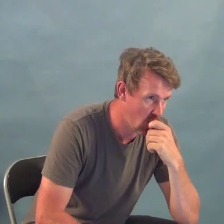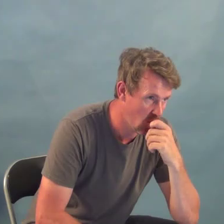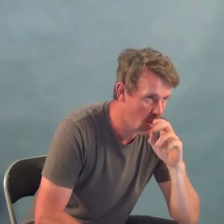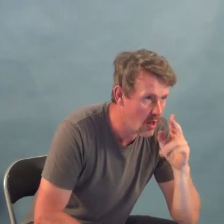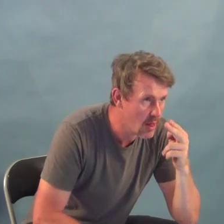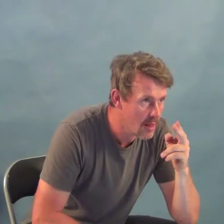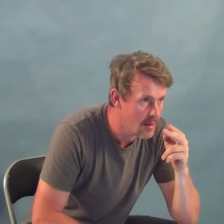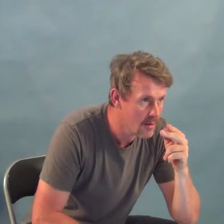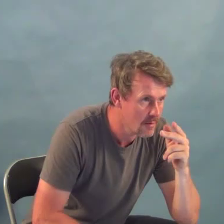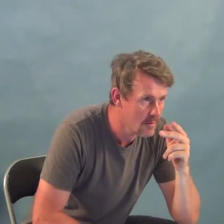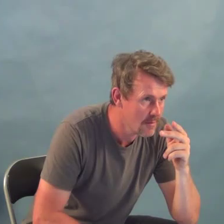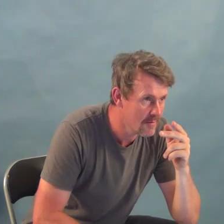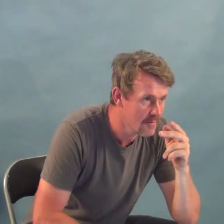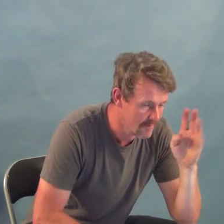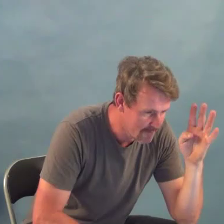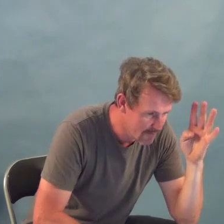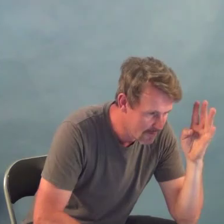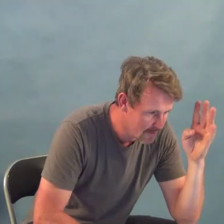Kiedy? Czwartego.